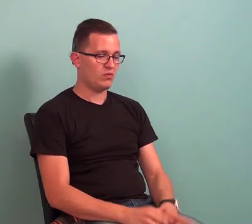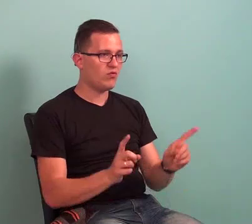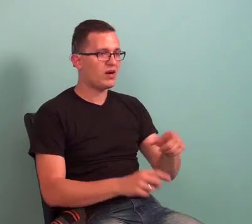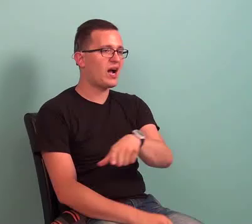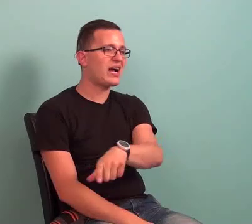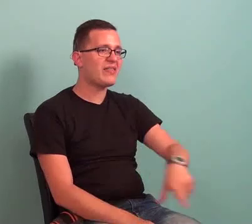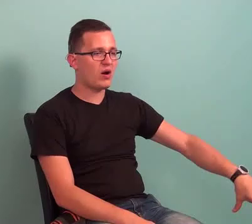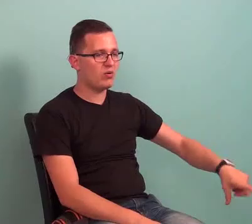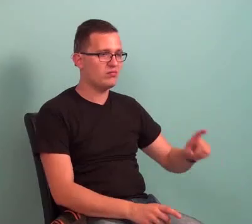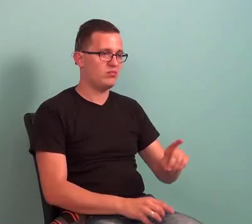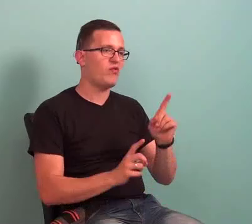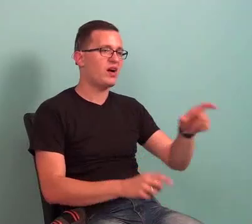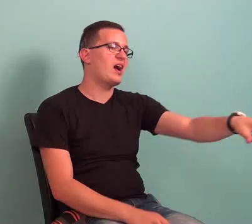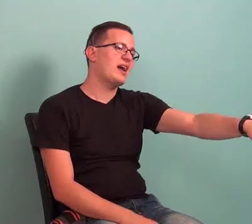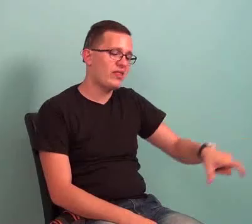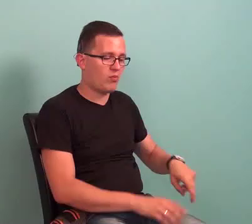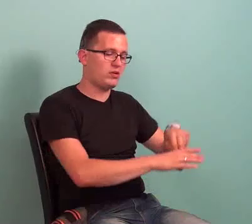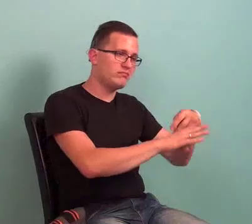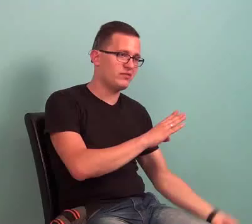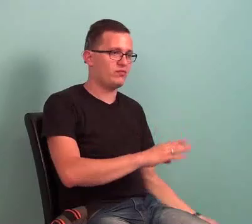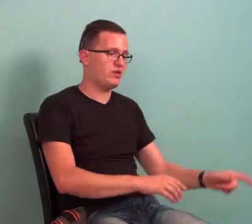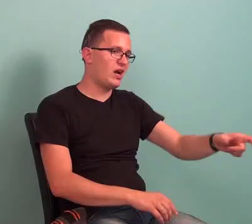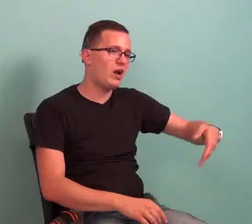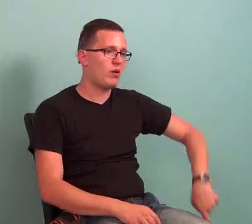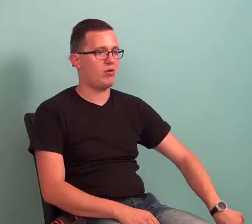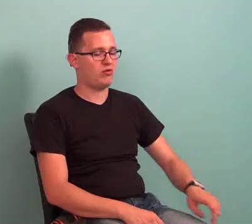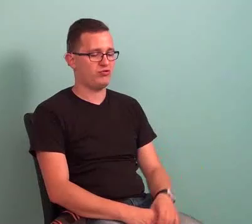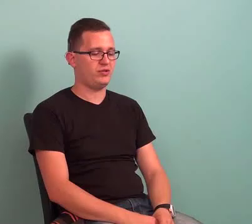Trzeba uważać na głęboki kanał, żeby tam nie wpaść.